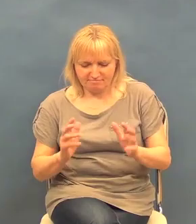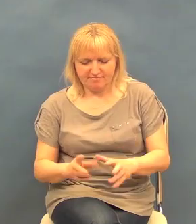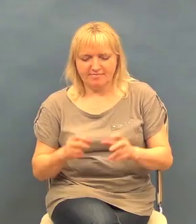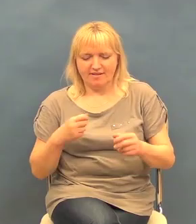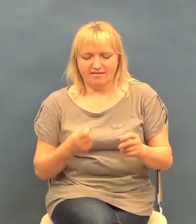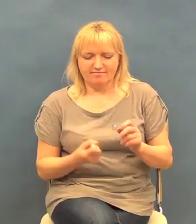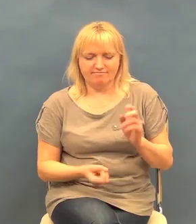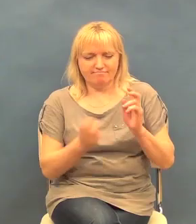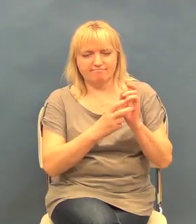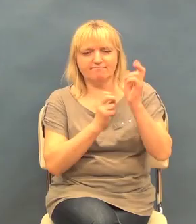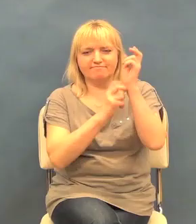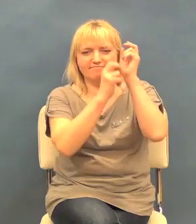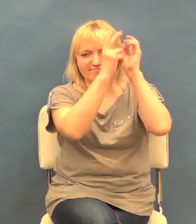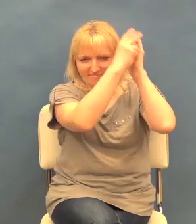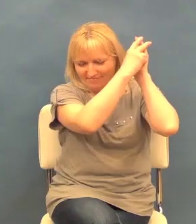Wchodzi na górę.